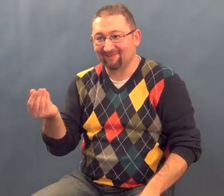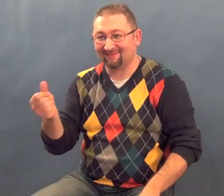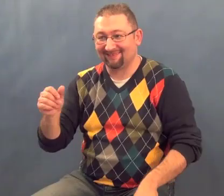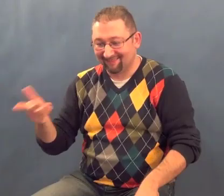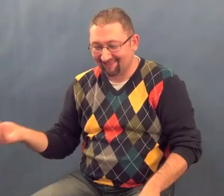Pieniądze, tak.